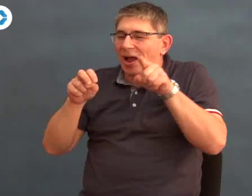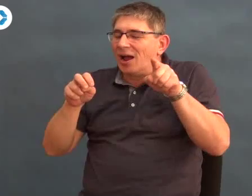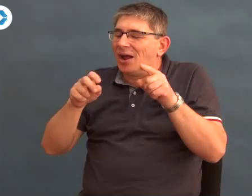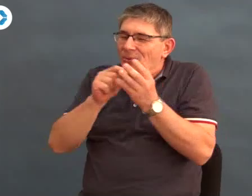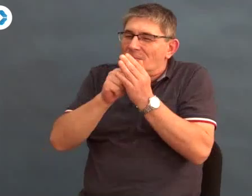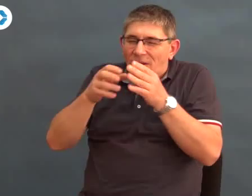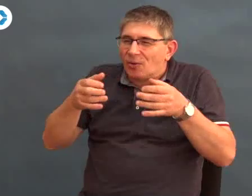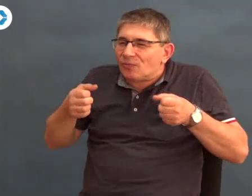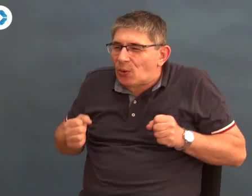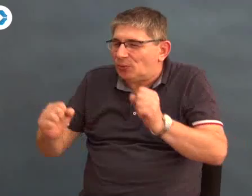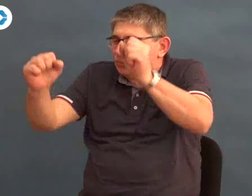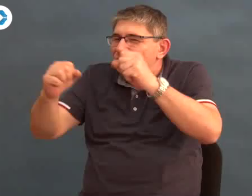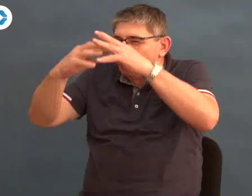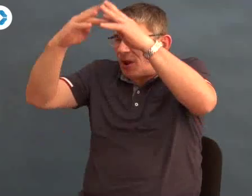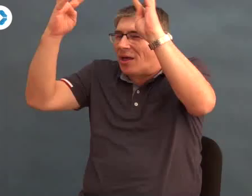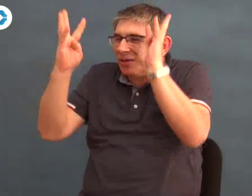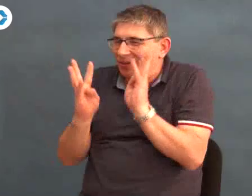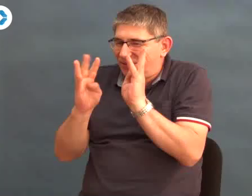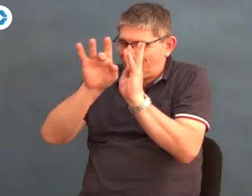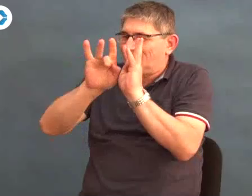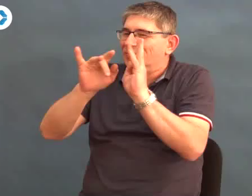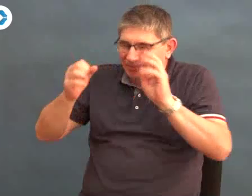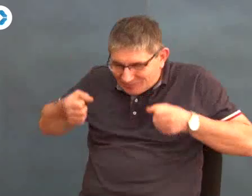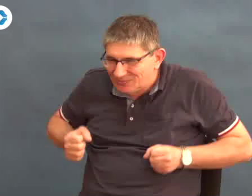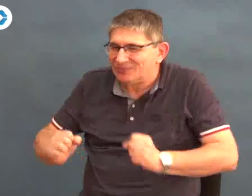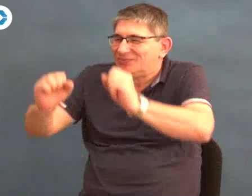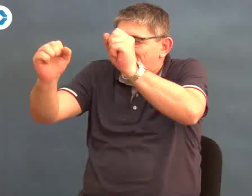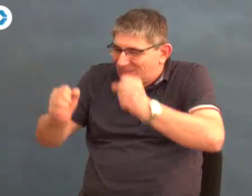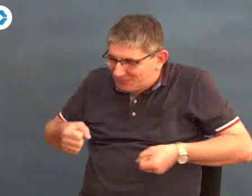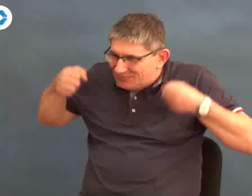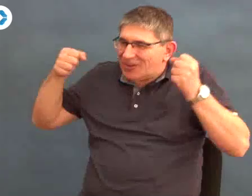Ptaszek huśta się na huśtawce w klatce.